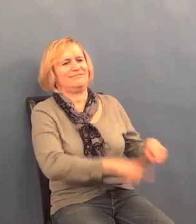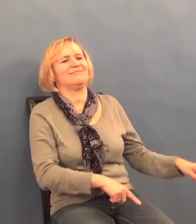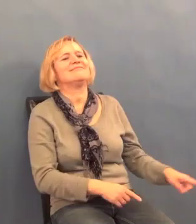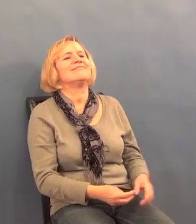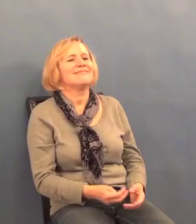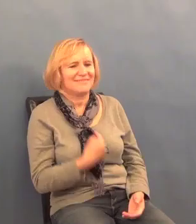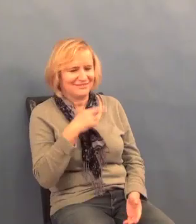To źle jej powiedziałam.